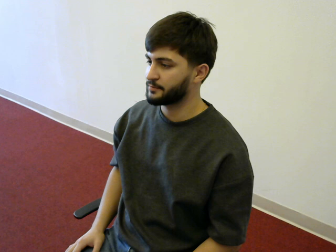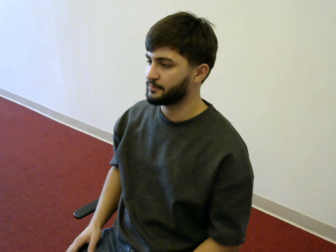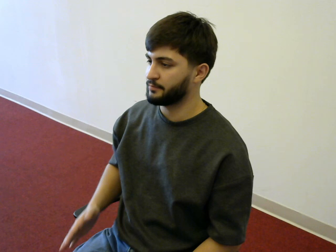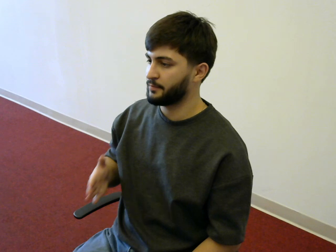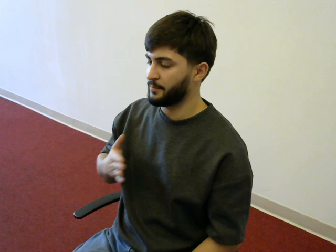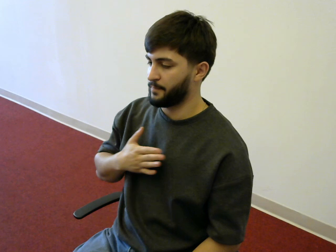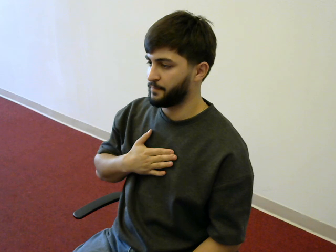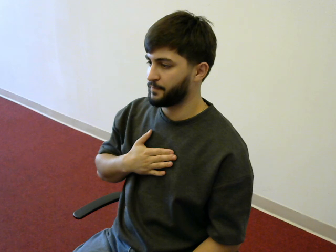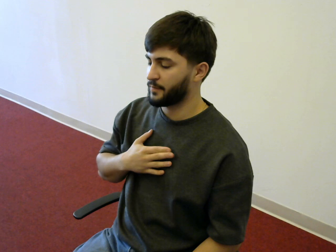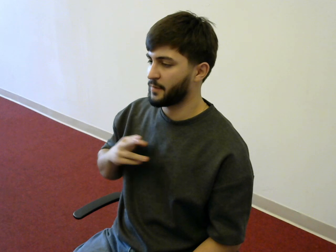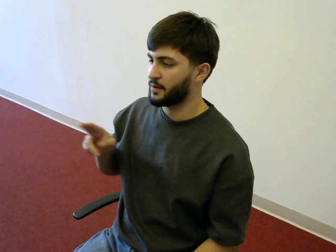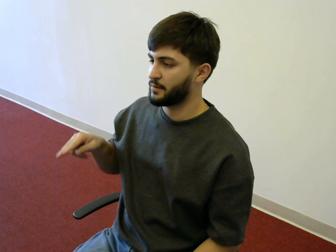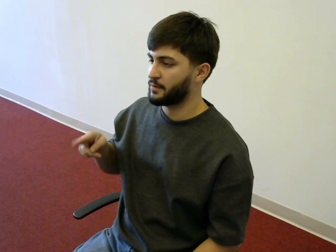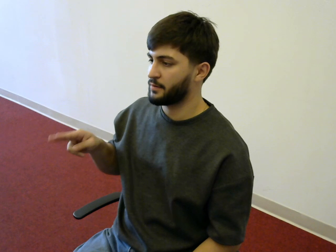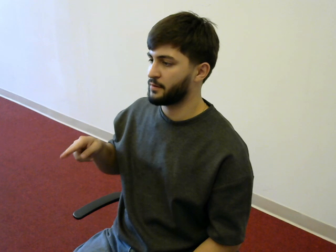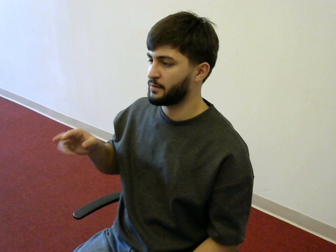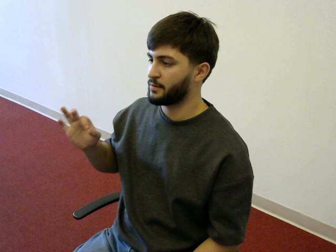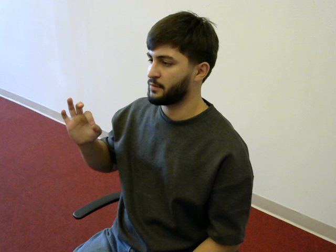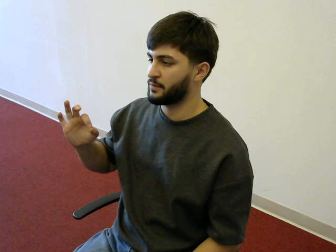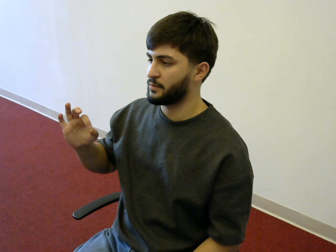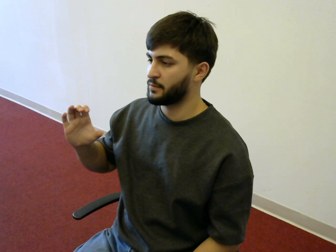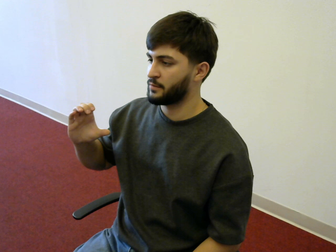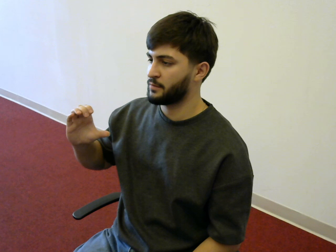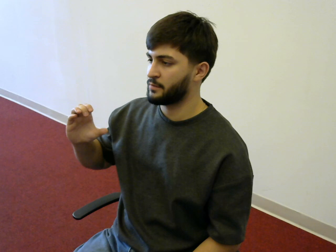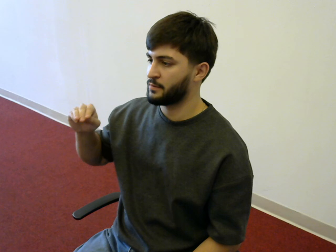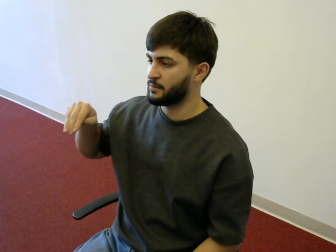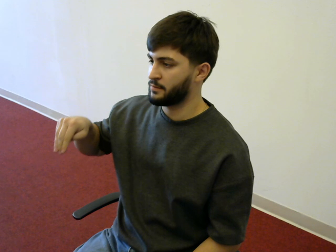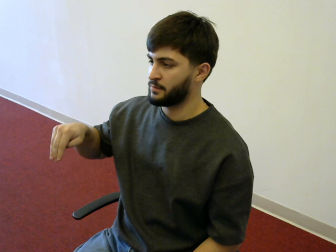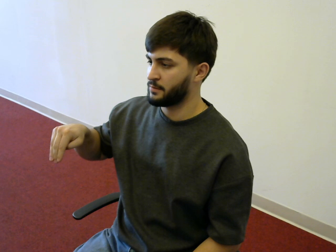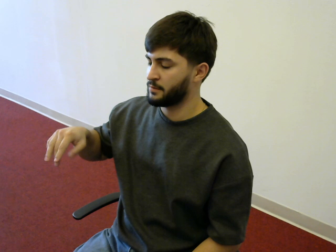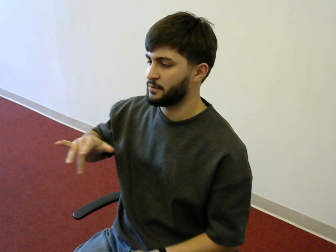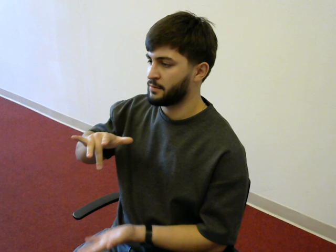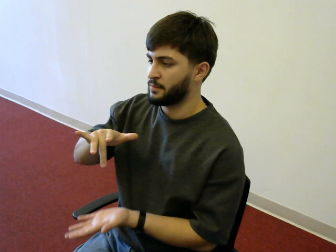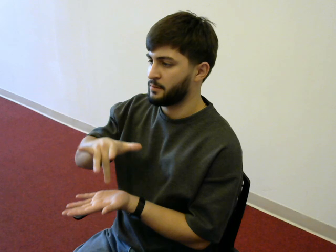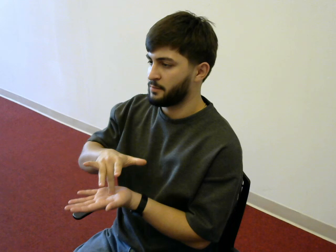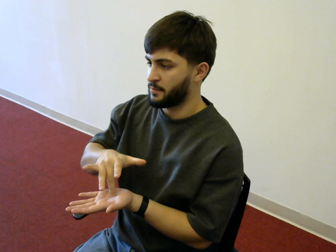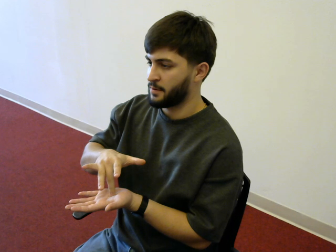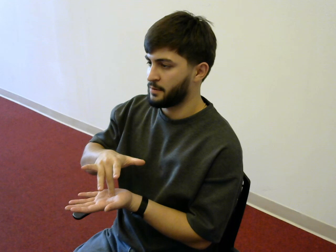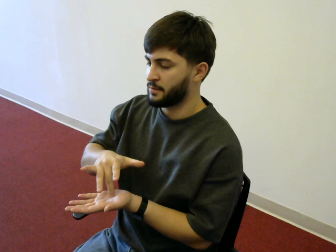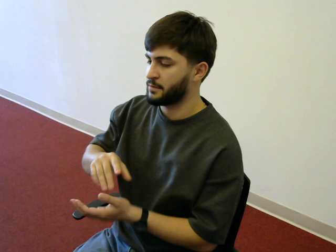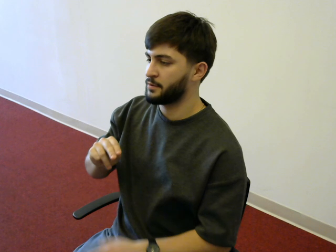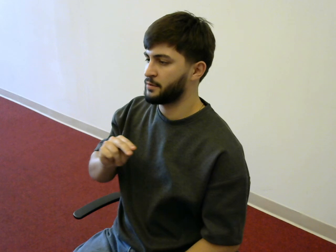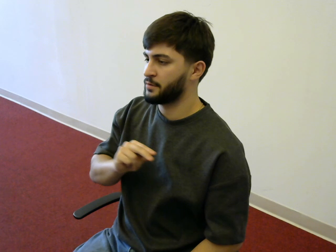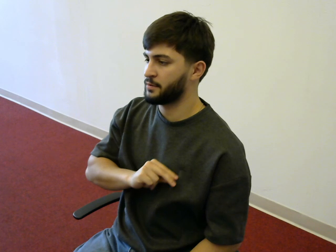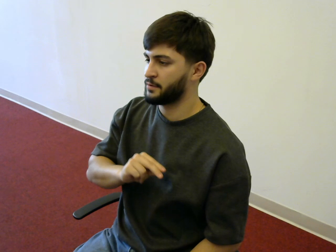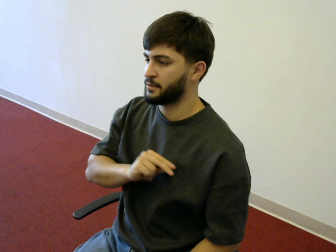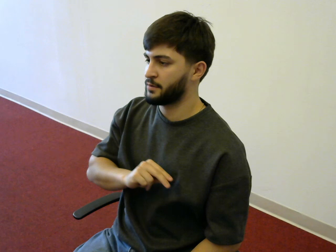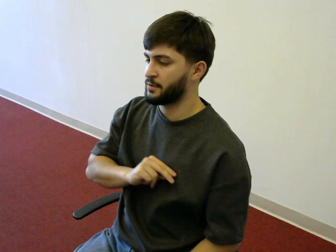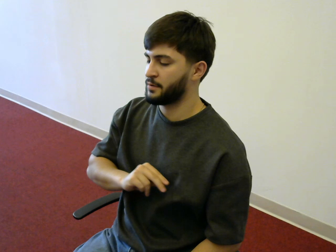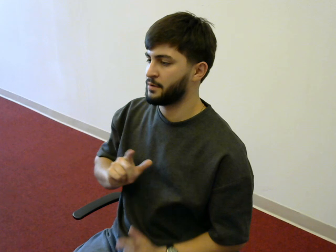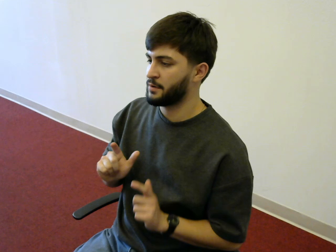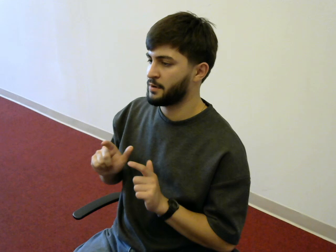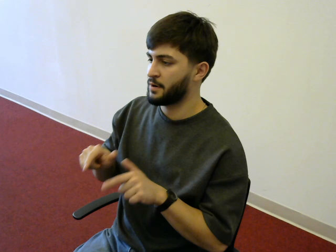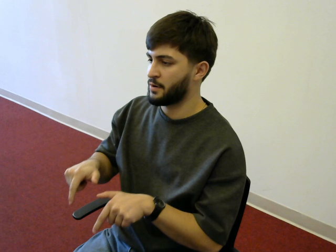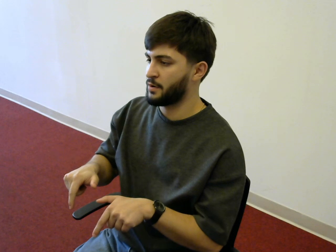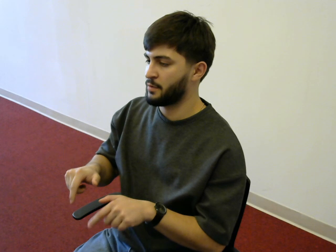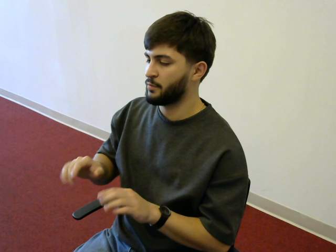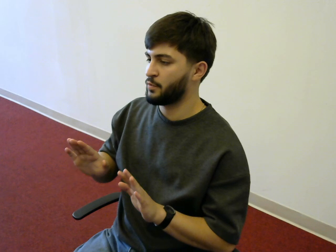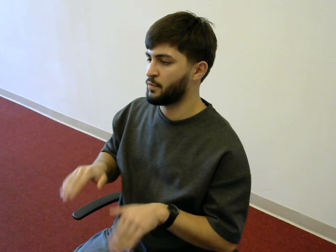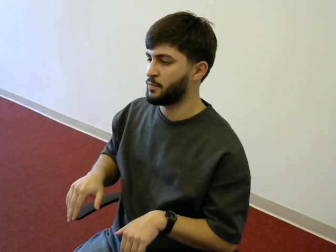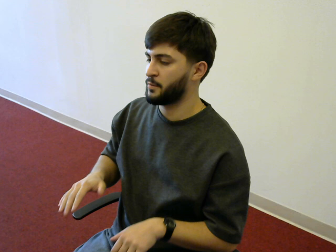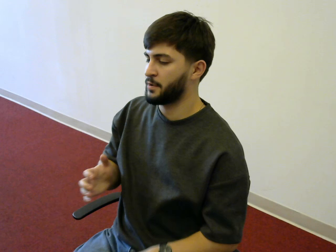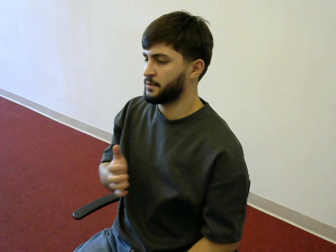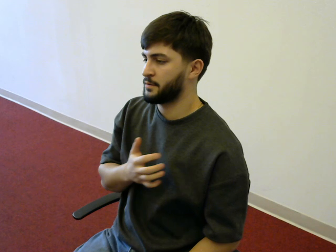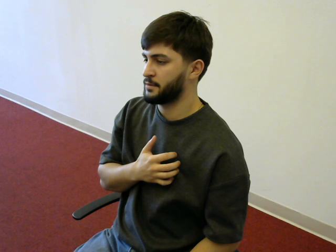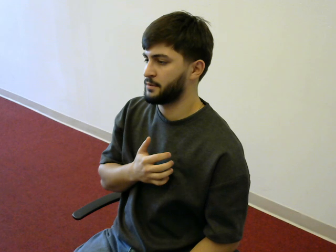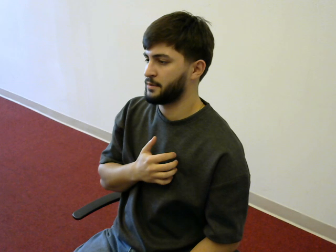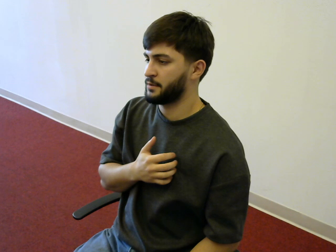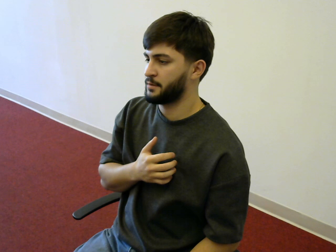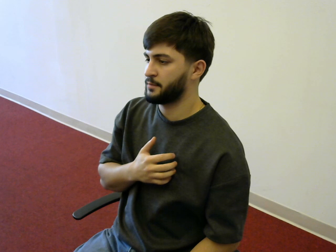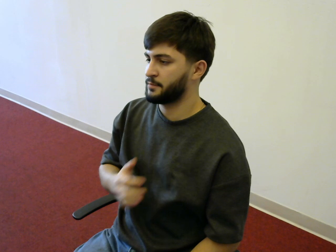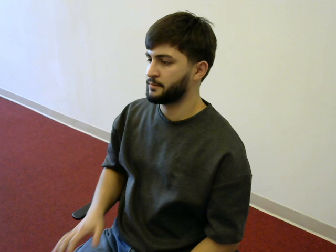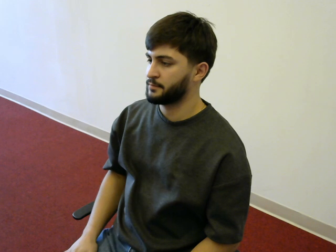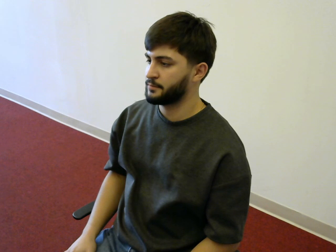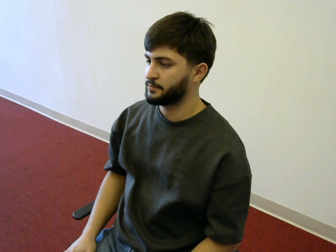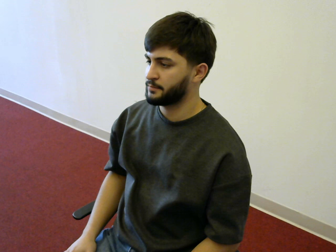Mən DOST Mərkəzində işə qəbul olmaq istəyirəm